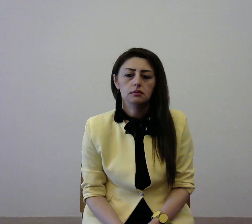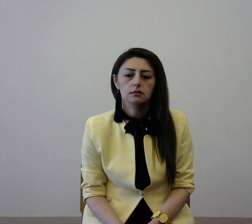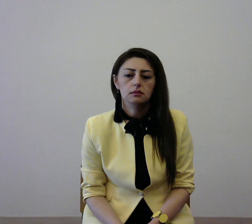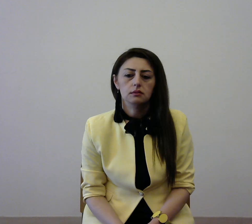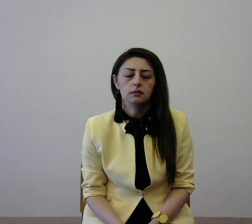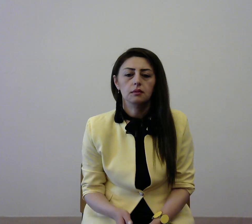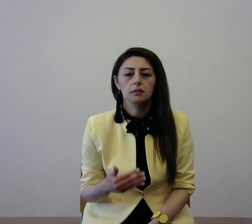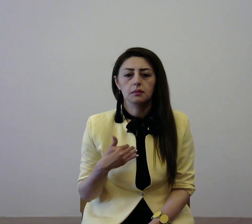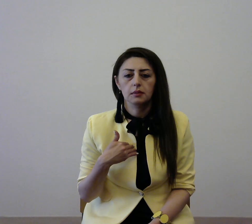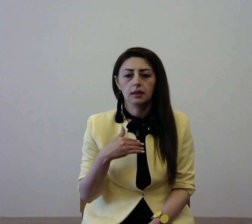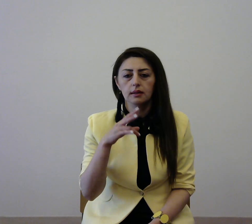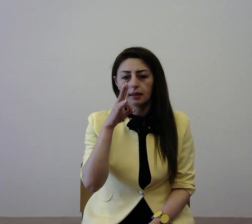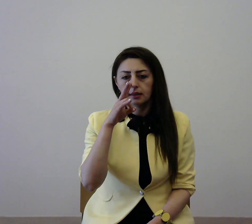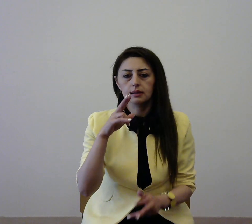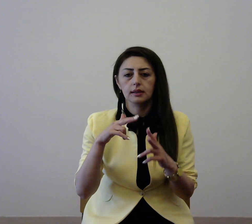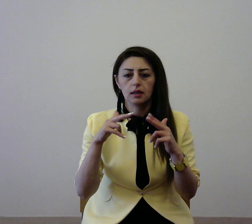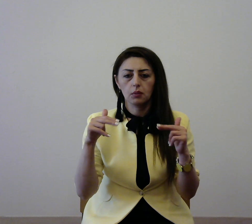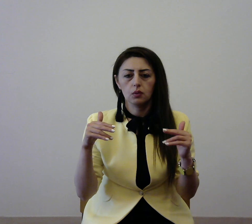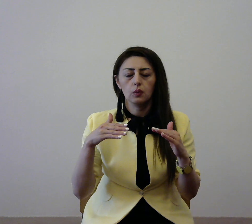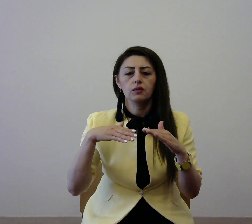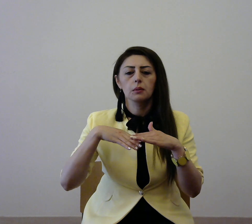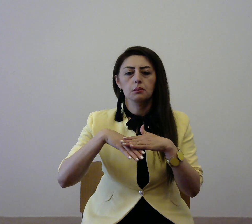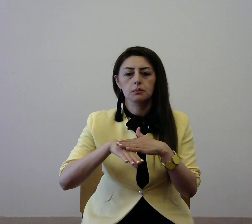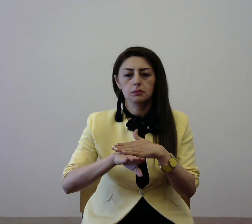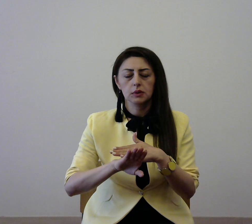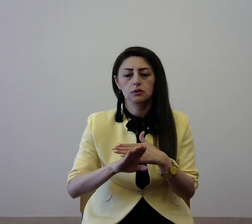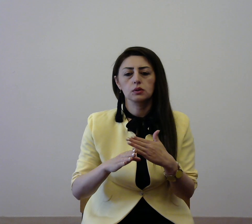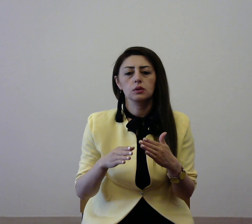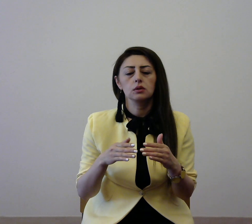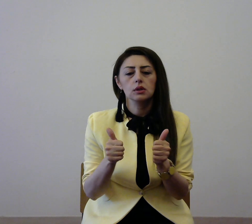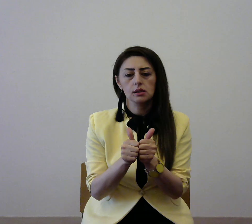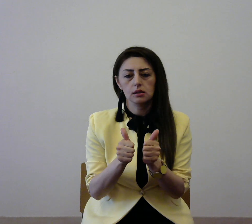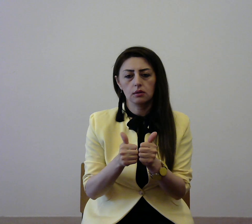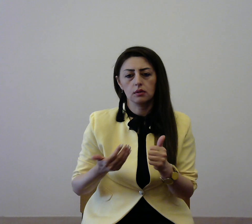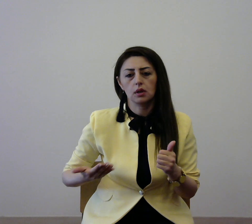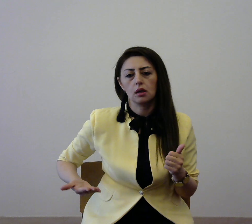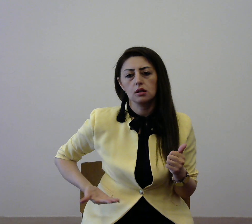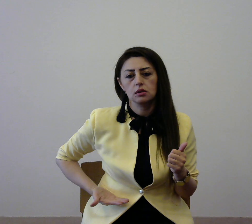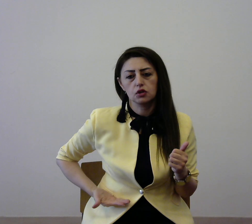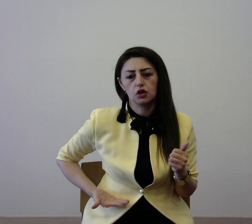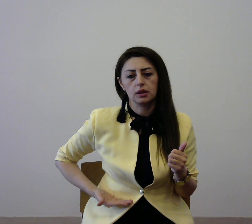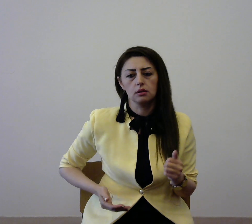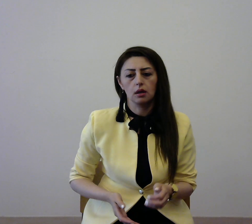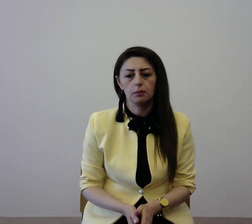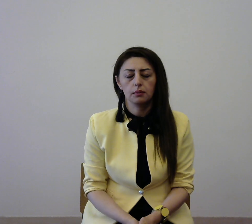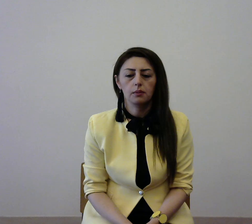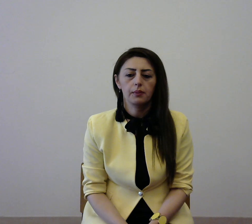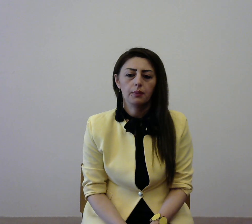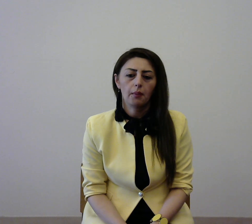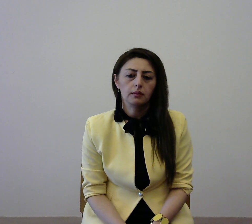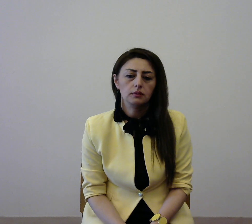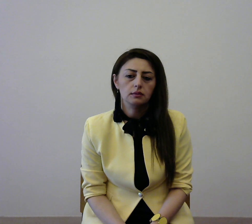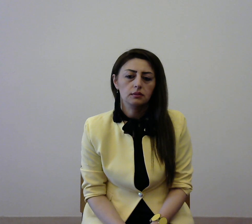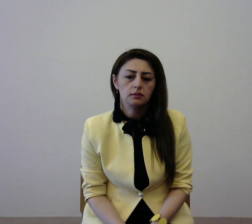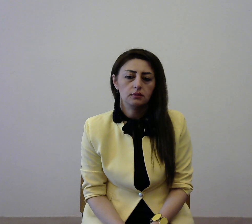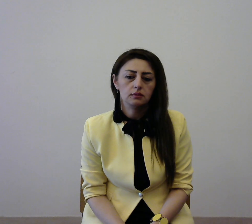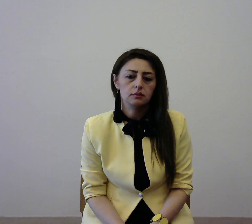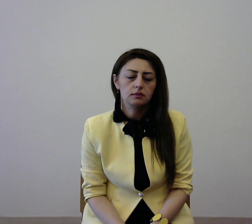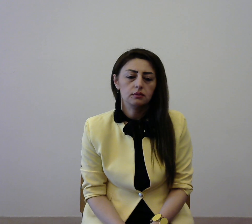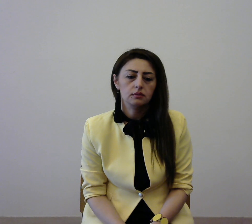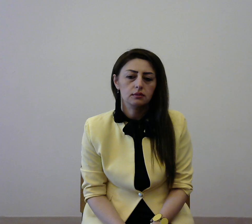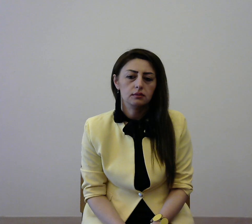Mən Nərimanov metrosunun yanında yaşayıram